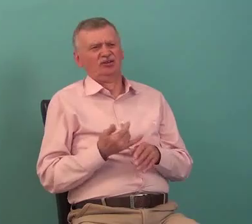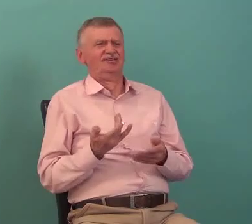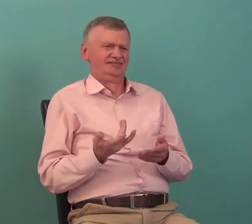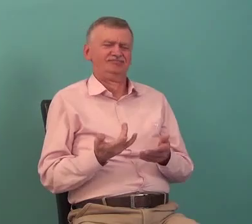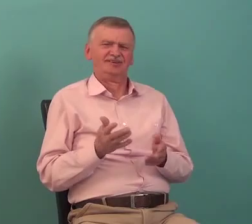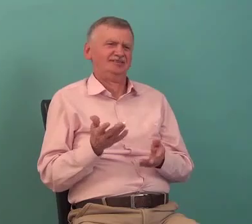Jedzenie.